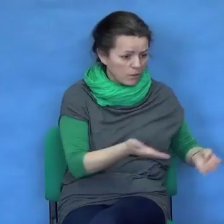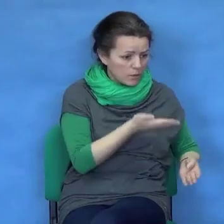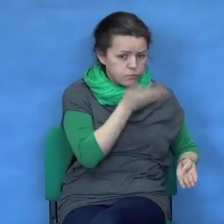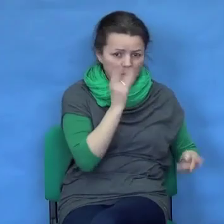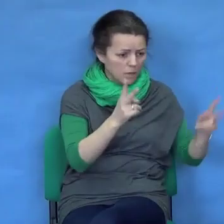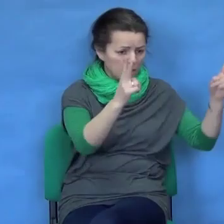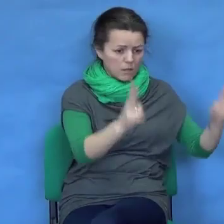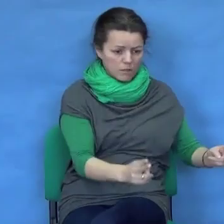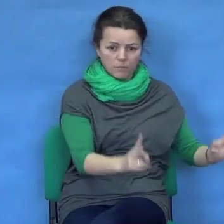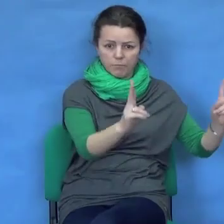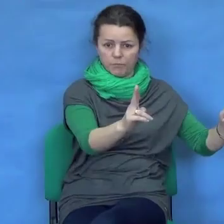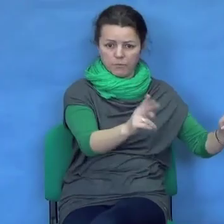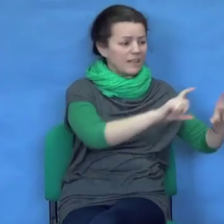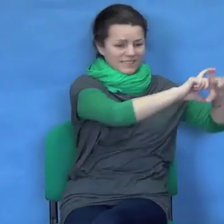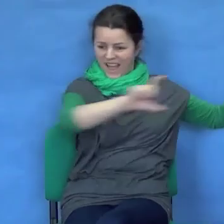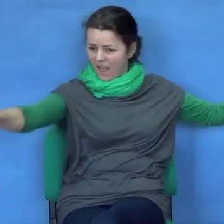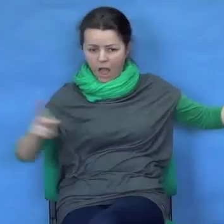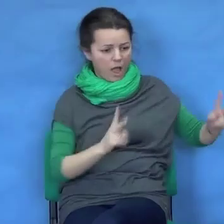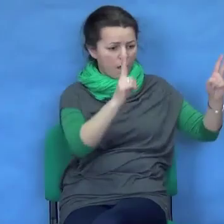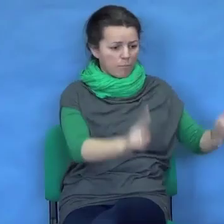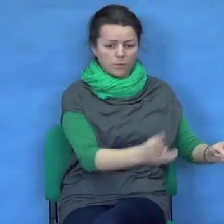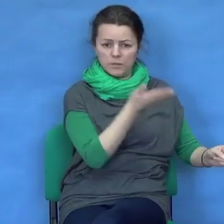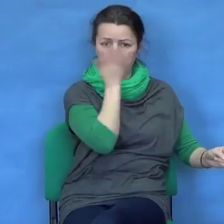Kawałek płotu jest wycięty z całości.